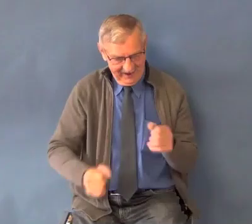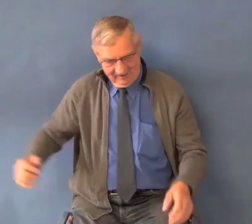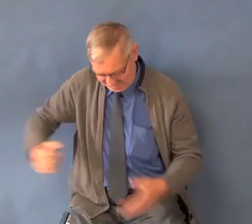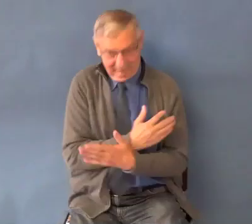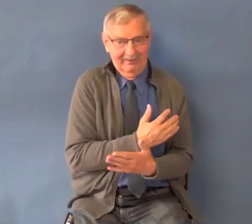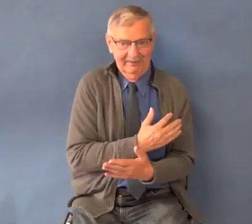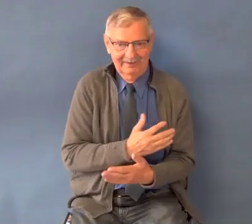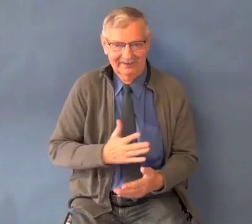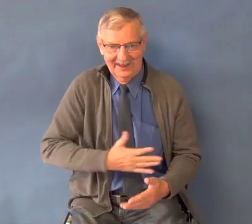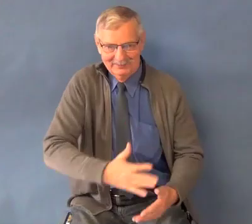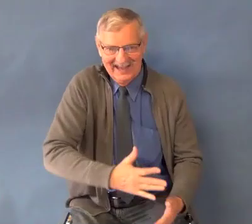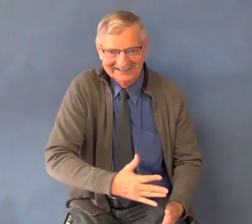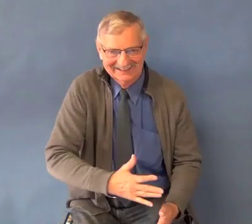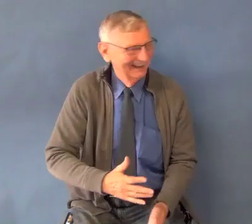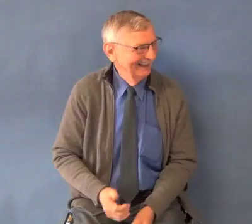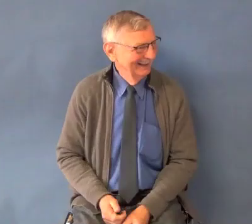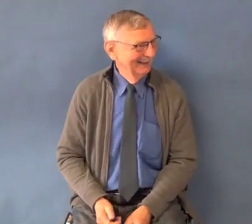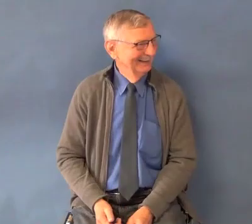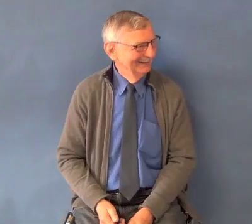Biec i nagle zatrzymać się, na barierce.